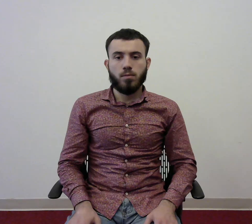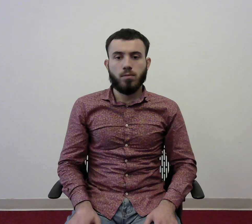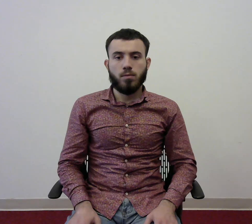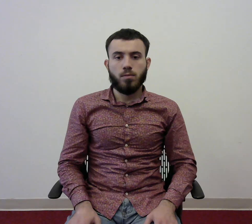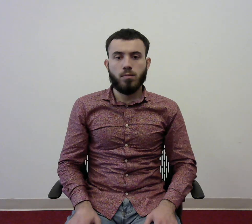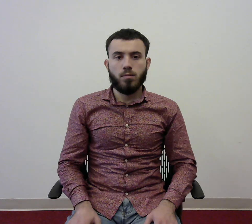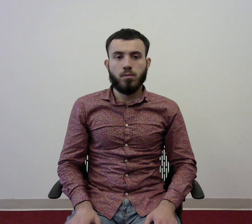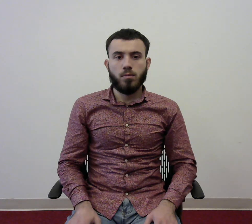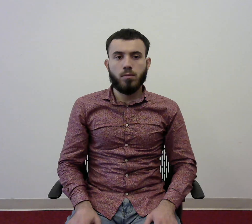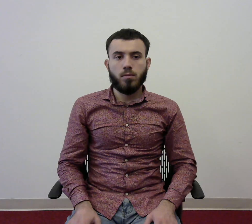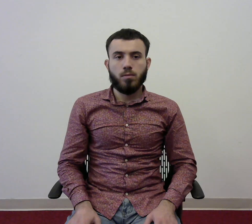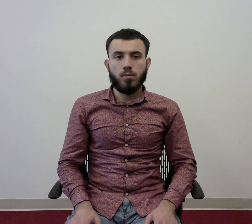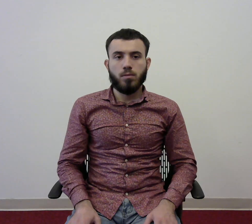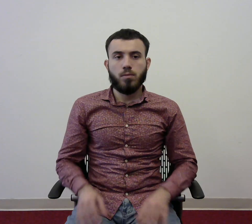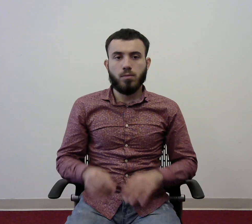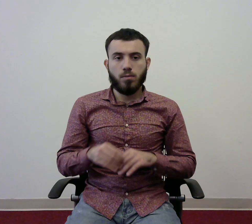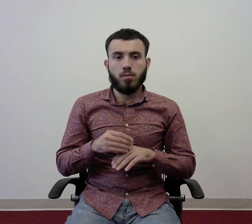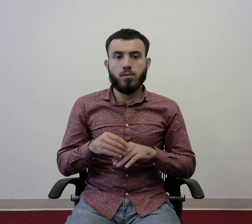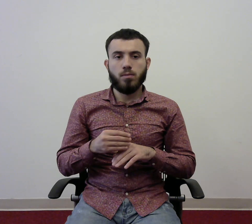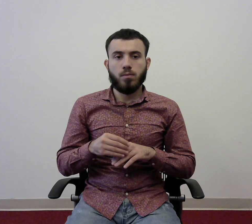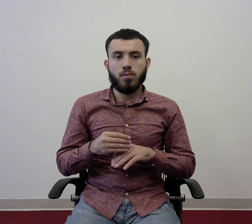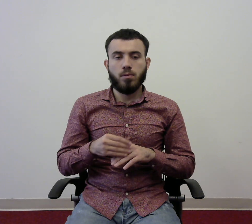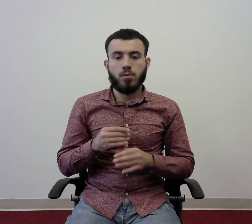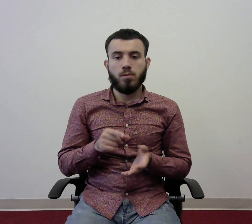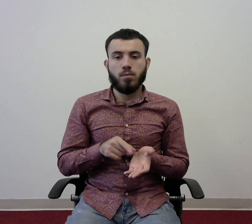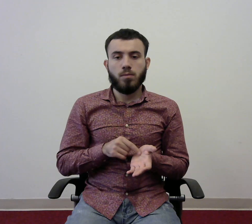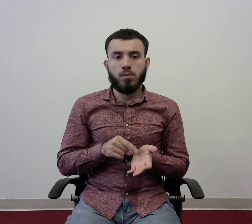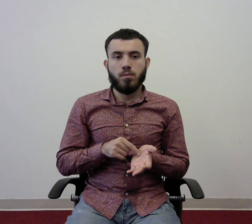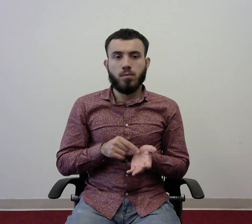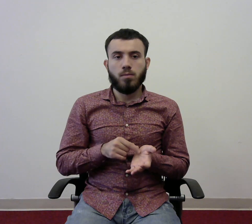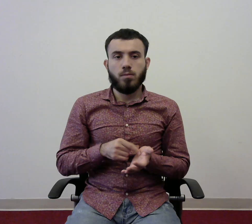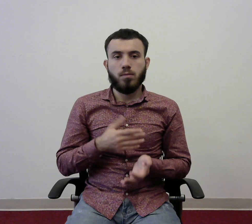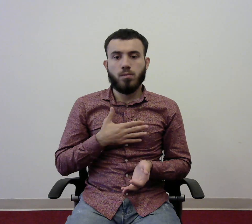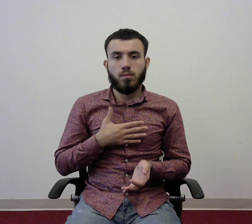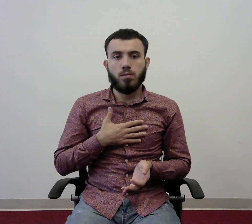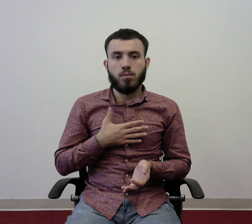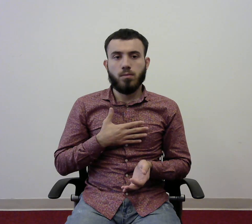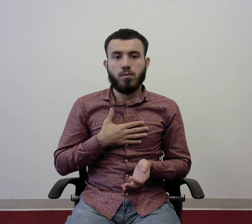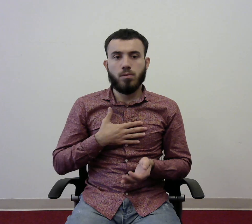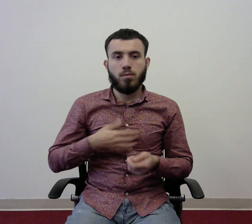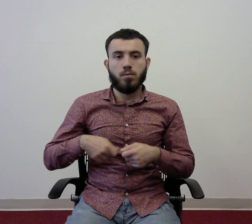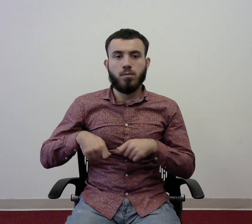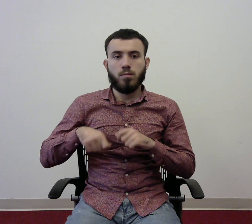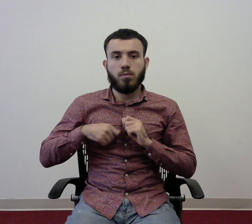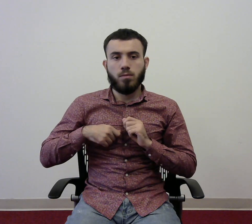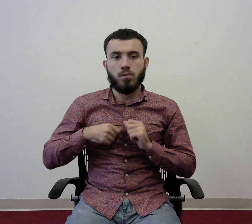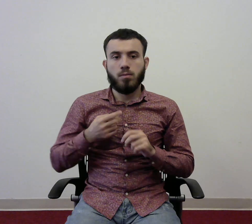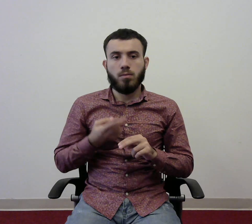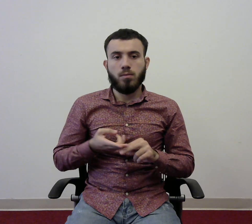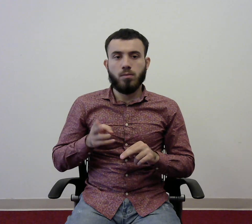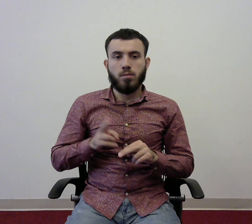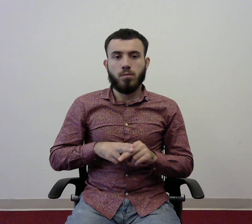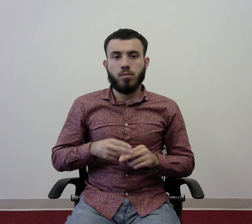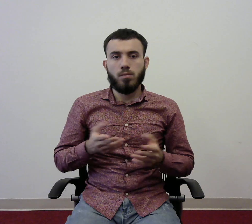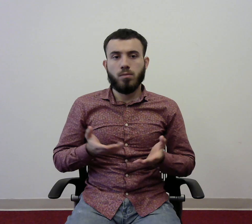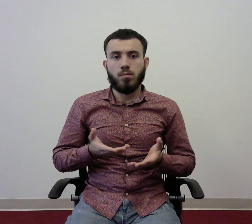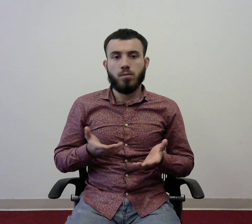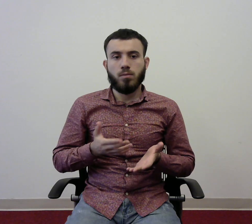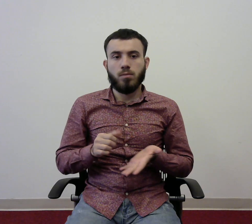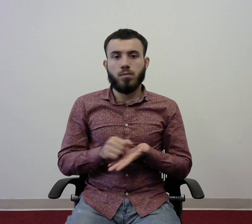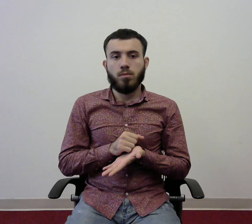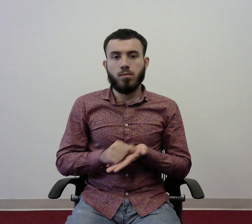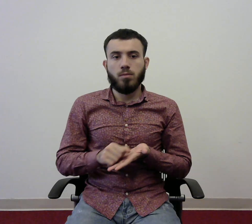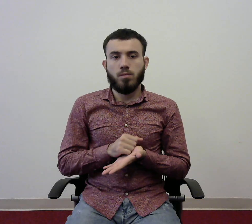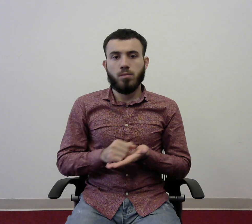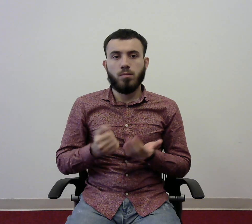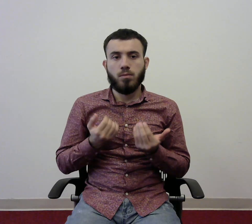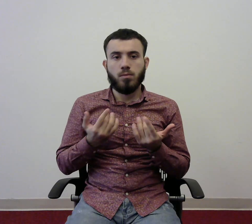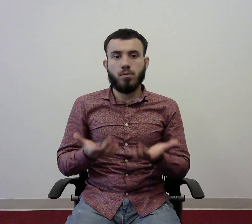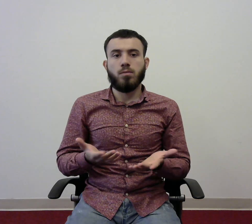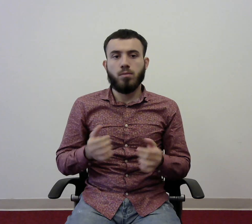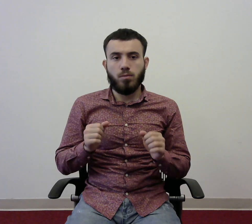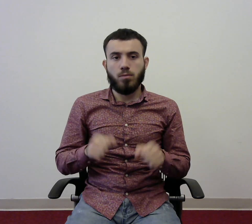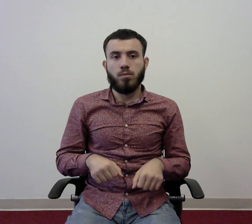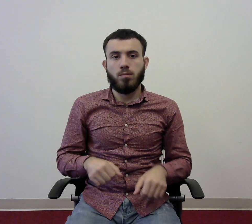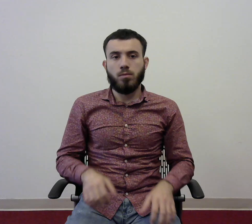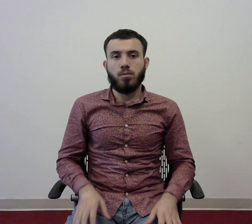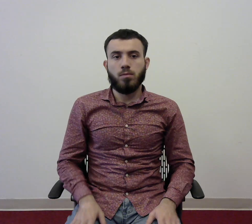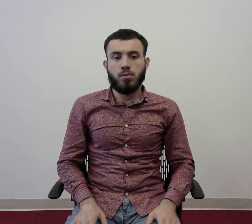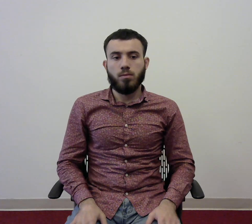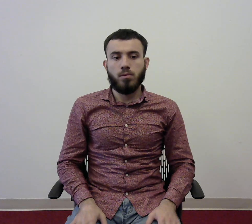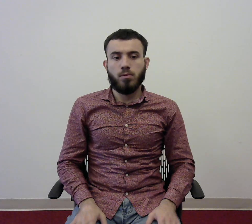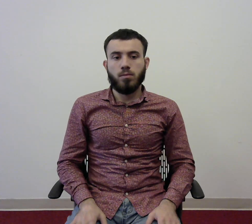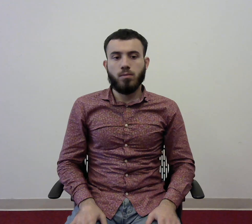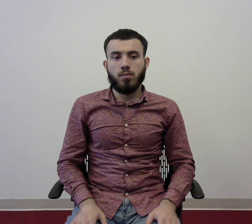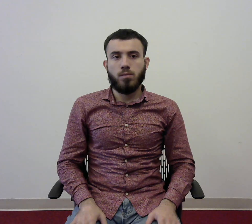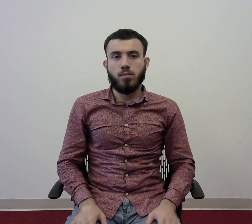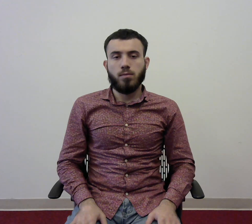Yoldaşımın pensiyasını mənə köçürmək üçün hansı sənədlər tələb olunur?